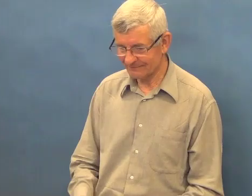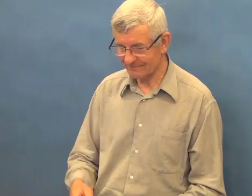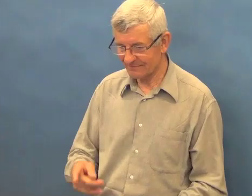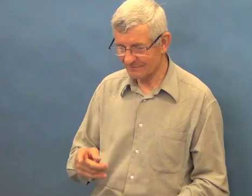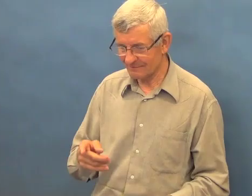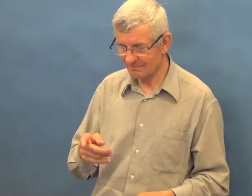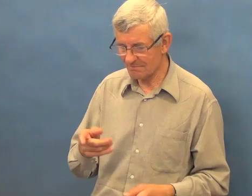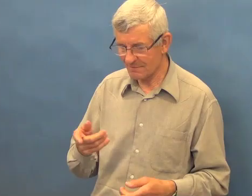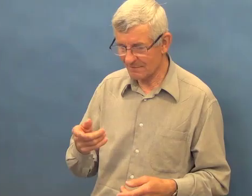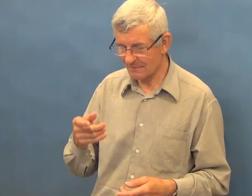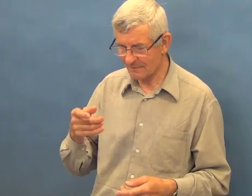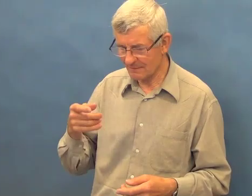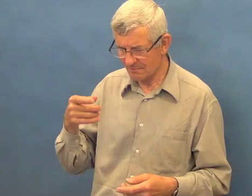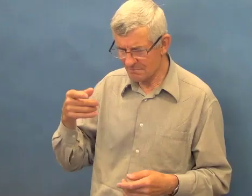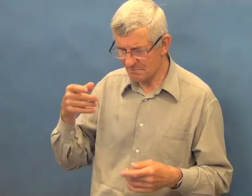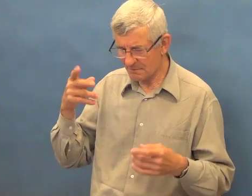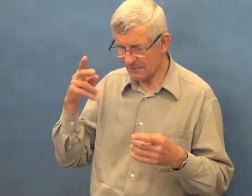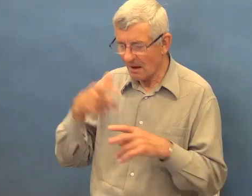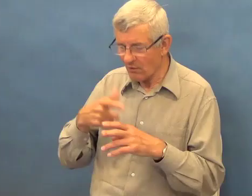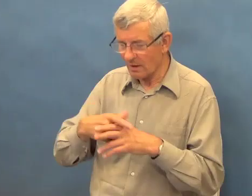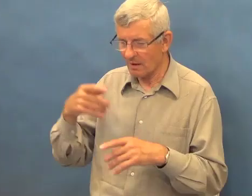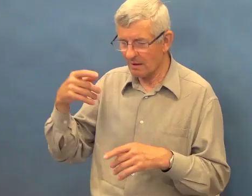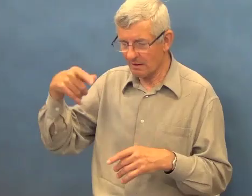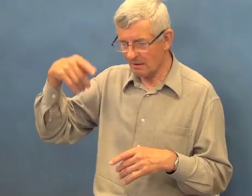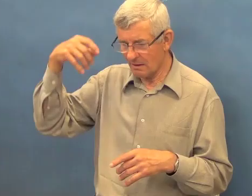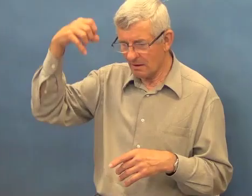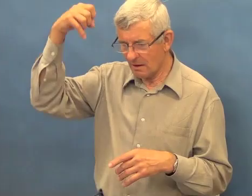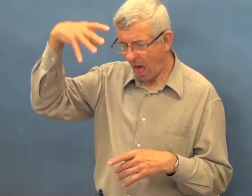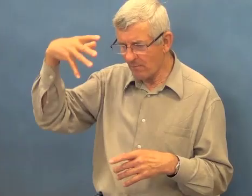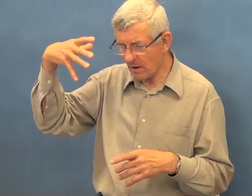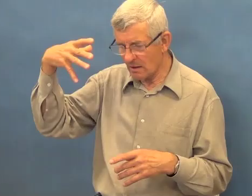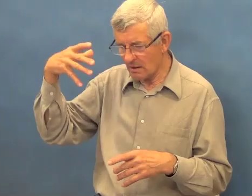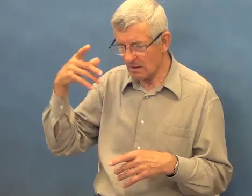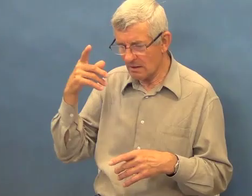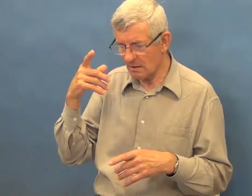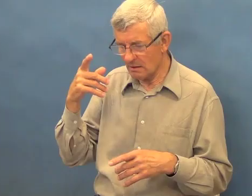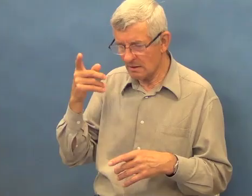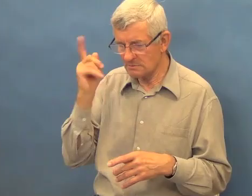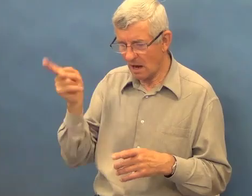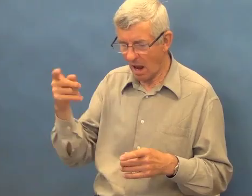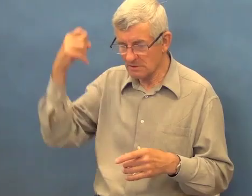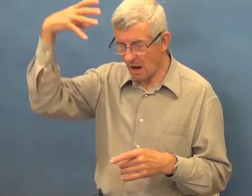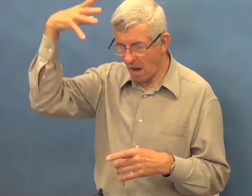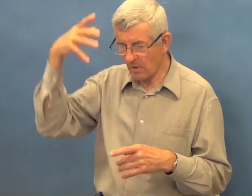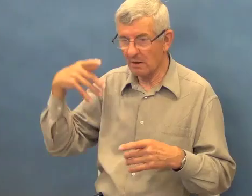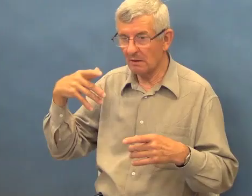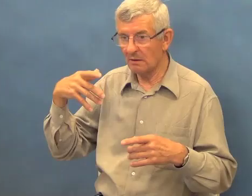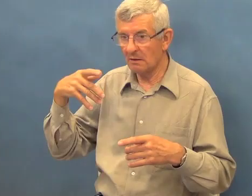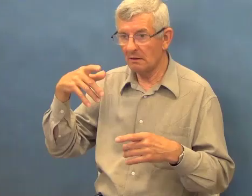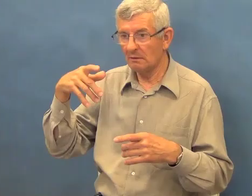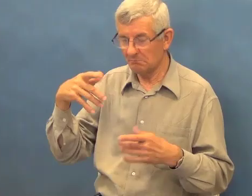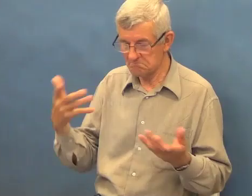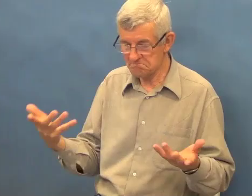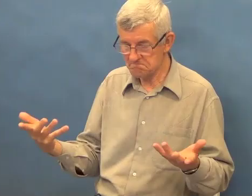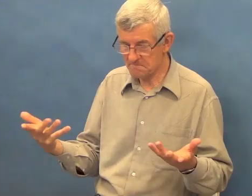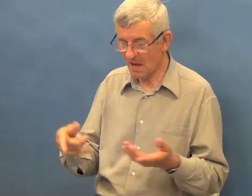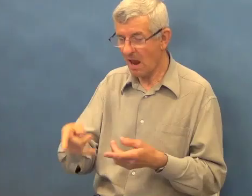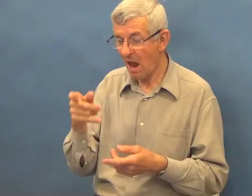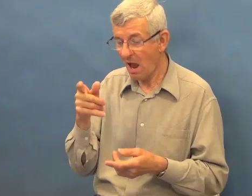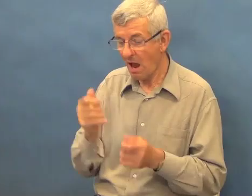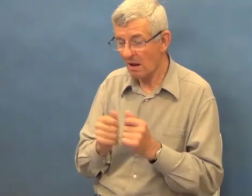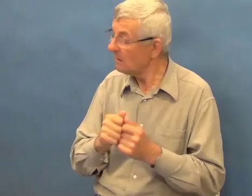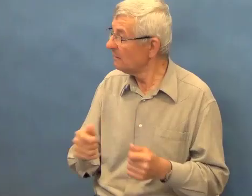Zakaz stawiania konia pod lampą.